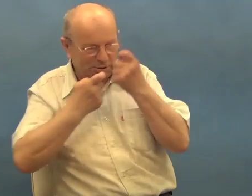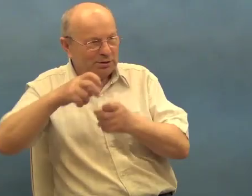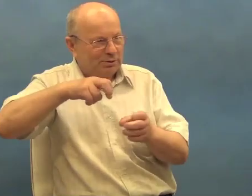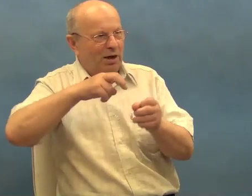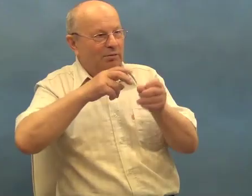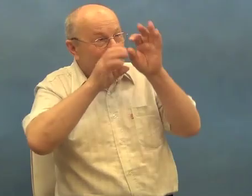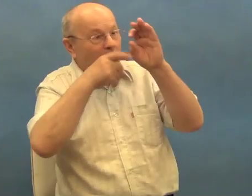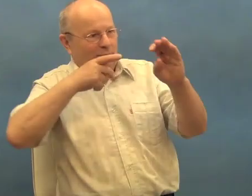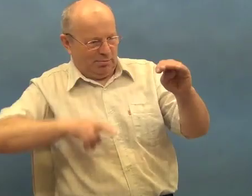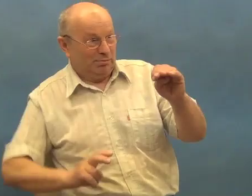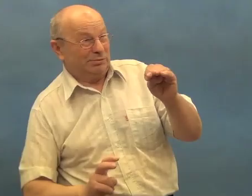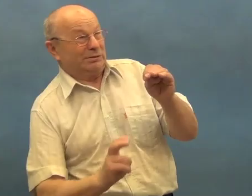Popatrzył przez lornetkę i poszedł na górę.